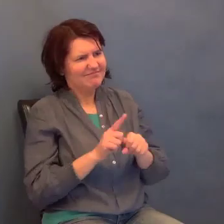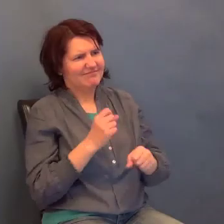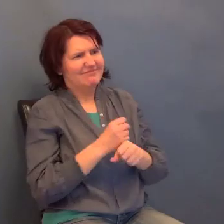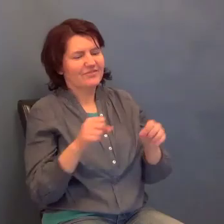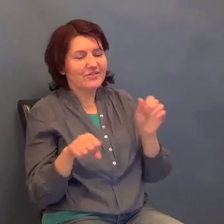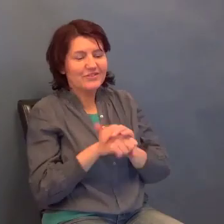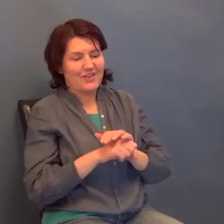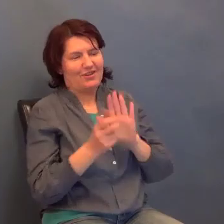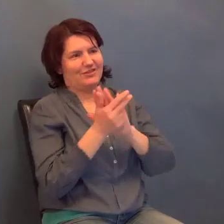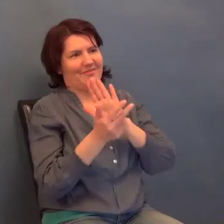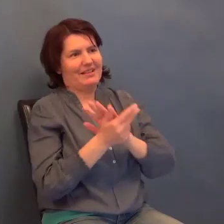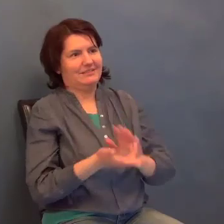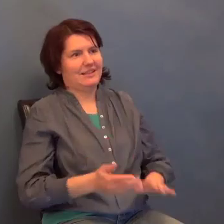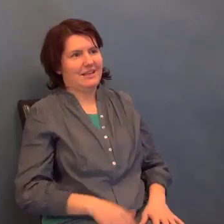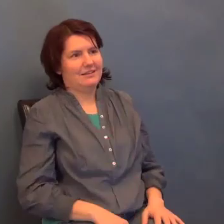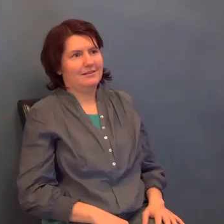Też pracuję, do osiemnastej.